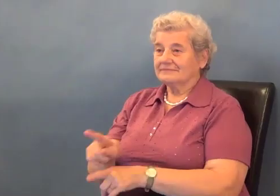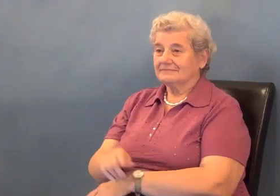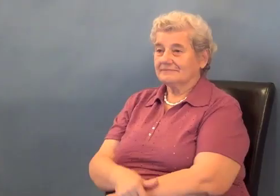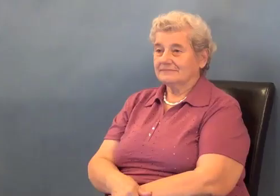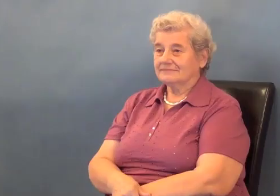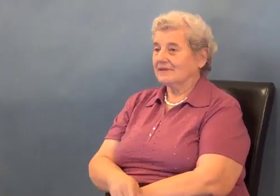Nie wolno.